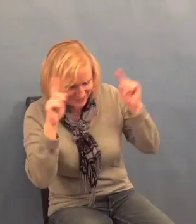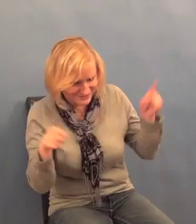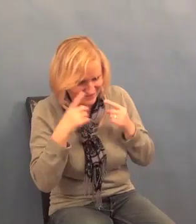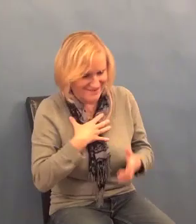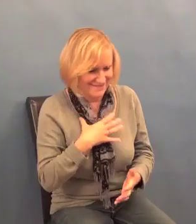Myszka się boi